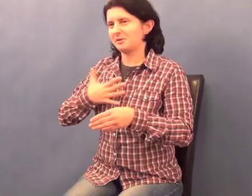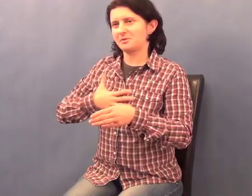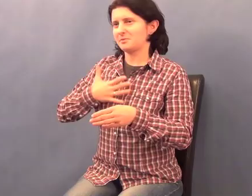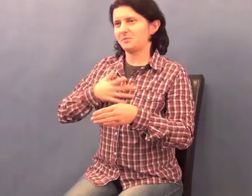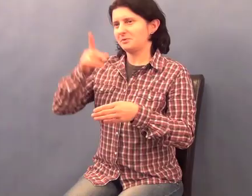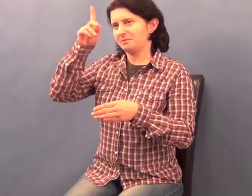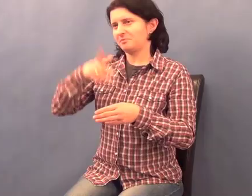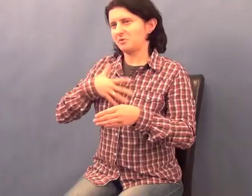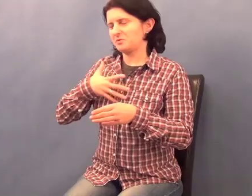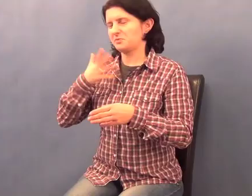Niczego nie spostrzegł.